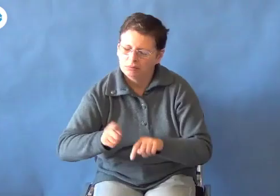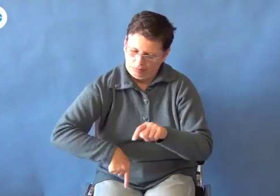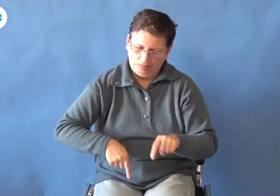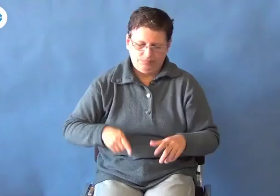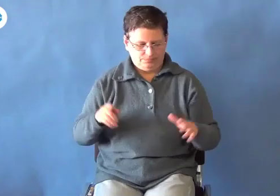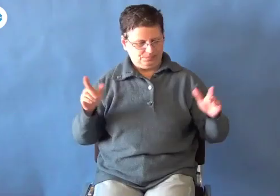Źle.